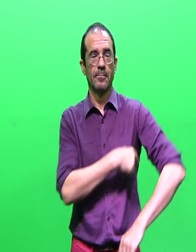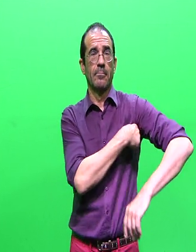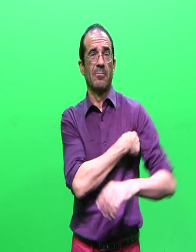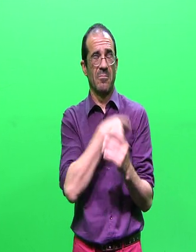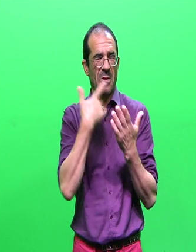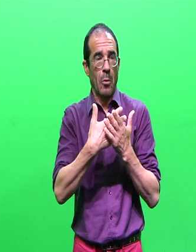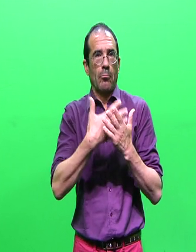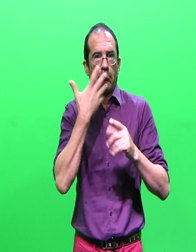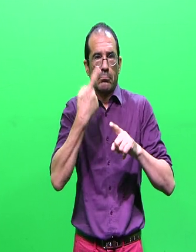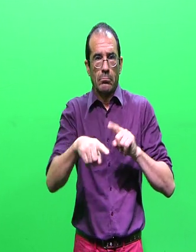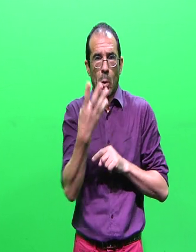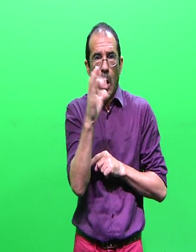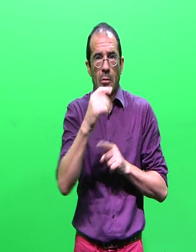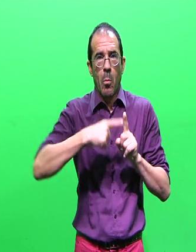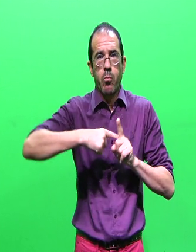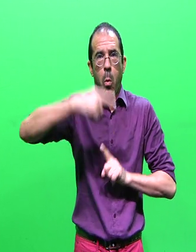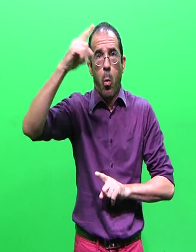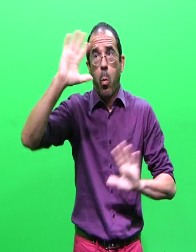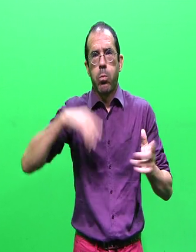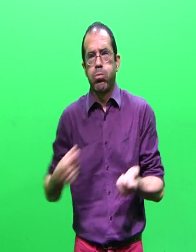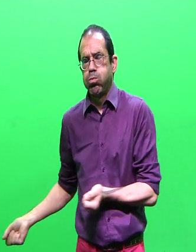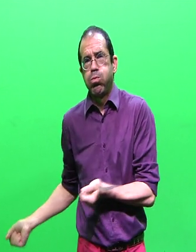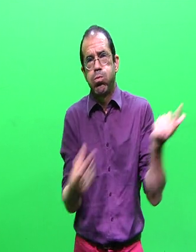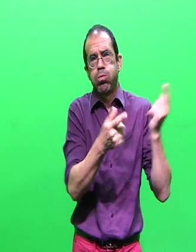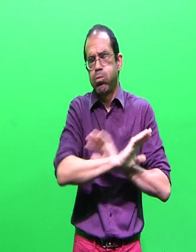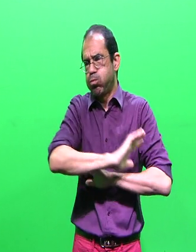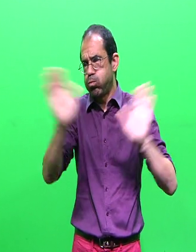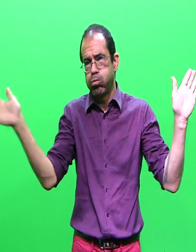M'he posat el termòmetre i he vist que la temperatura havia pujat fins a quaranta, havia d'anar a l'hospital.